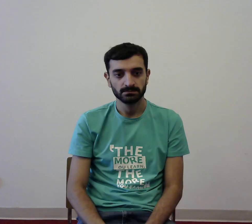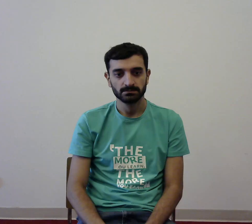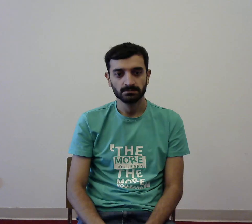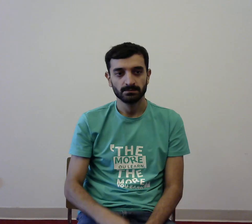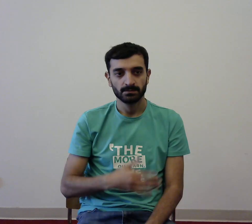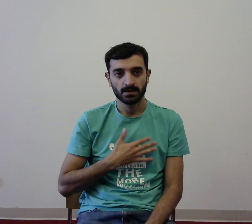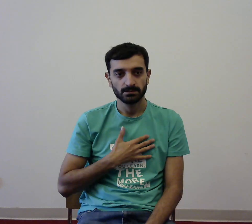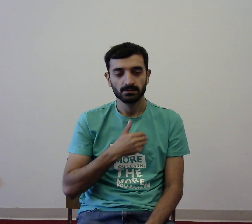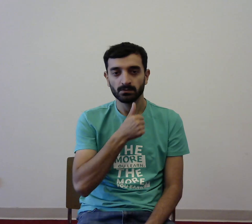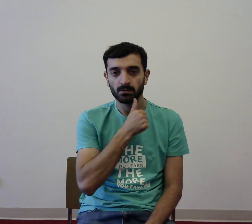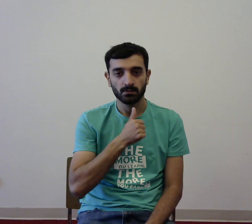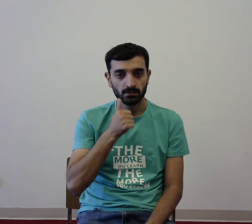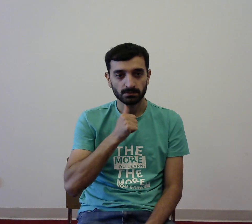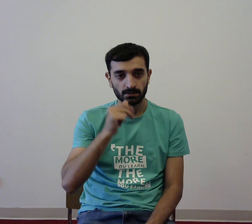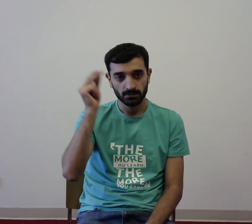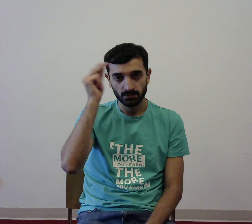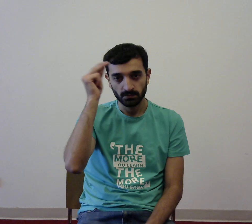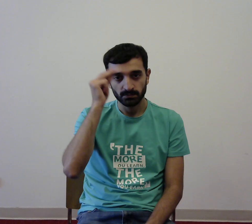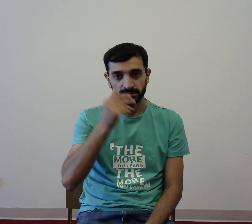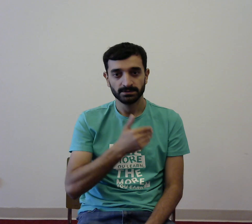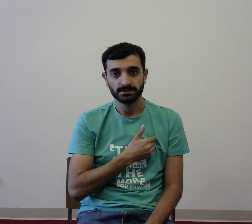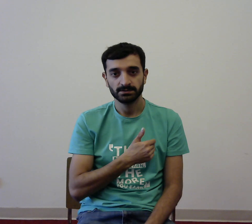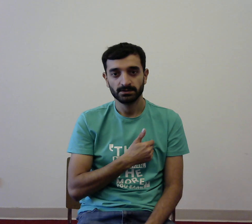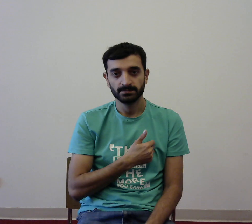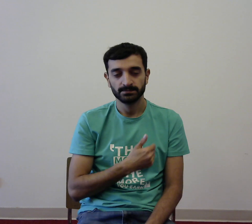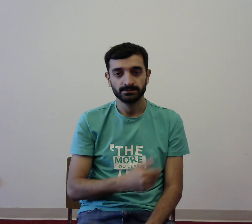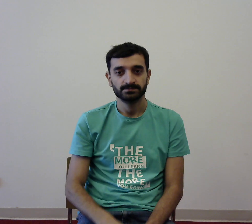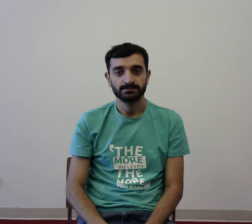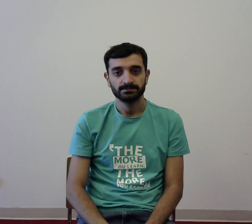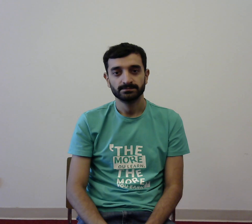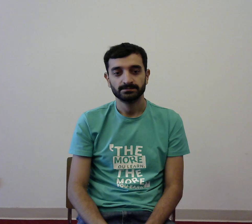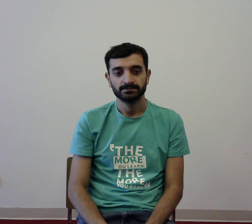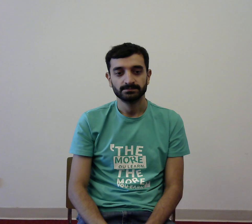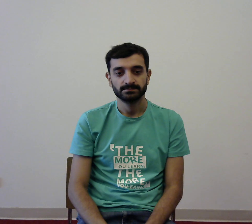Mən kodlaşdırma öyrənmək istəyirəm